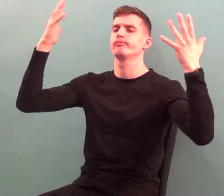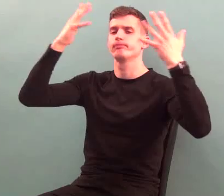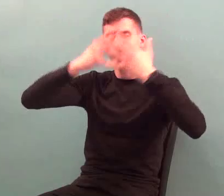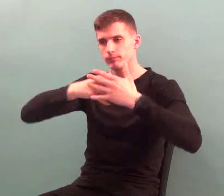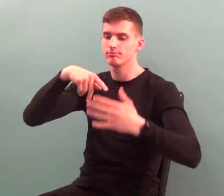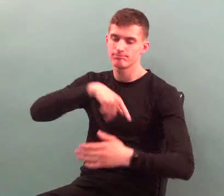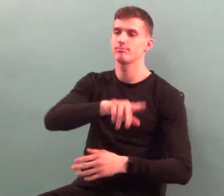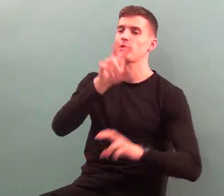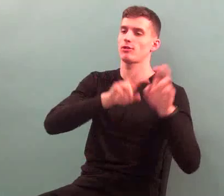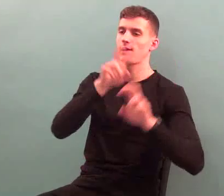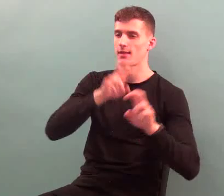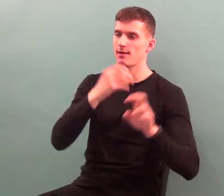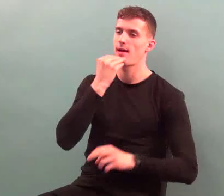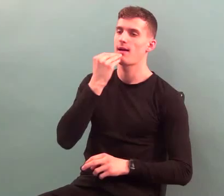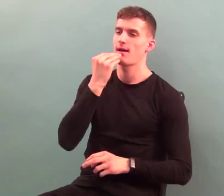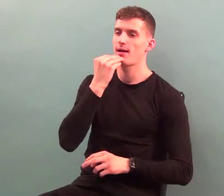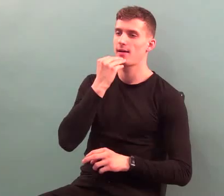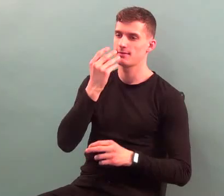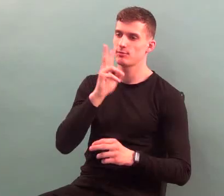Idą do hotelu na kolację.